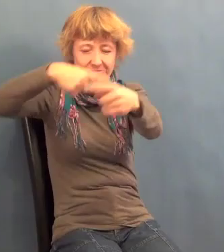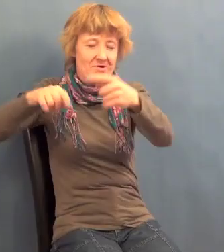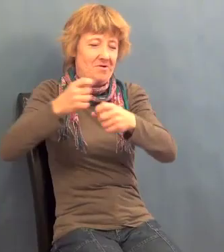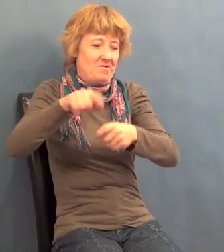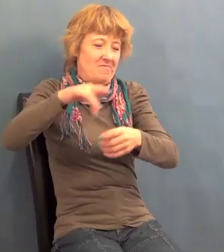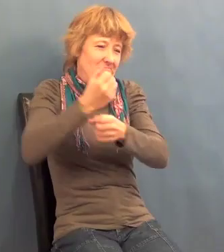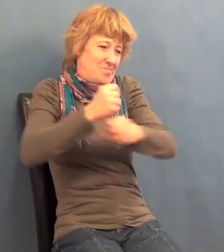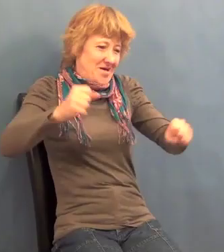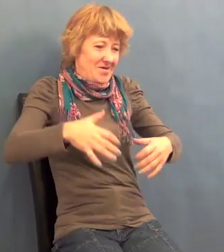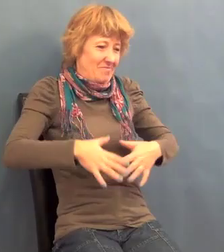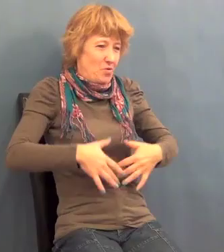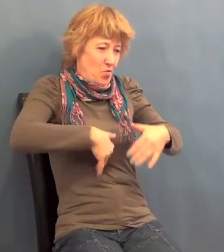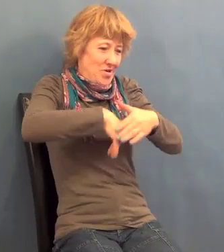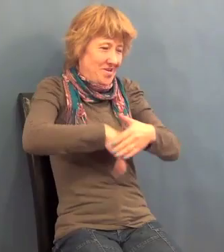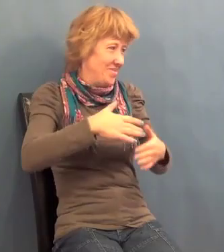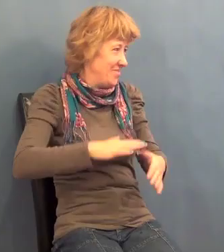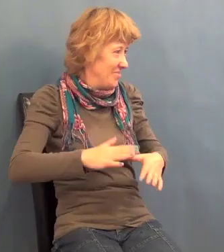Z bombą w brzuchu.